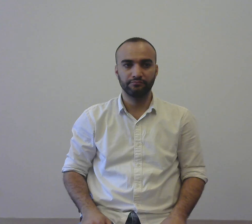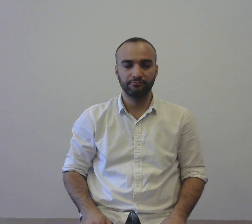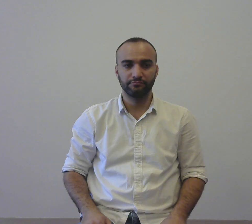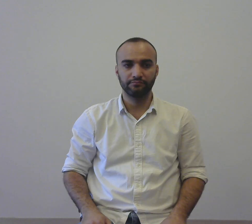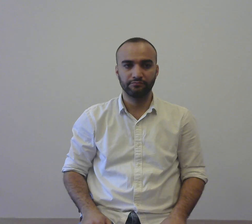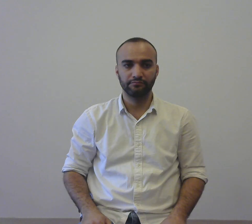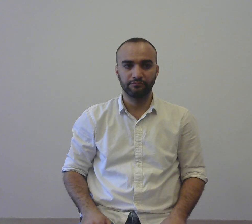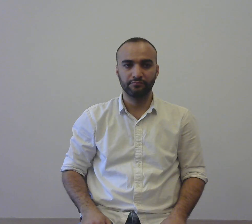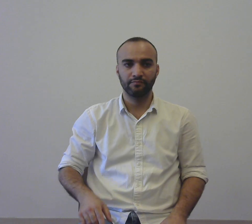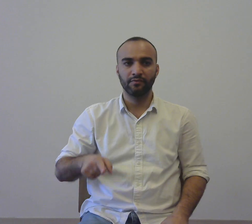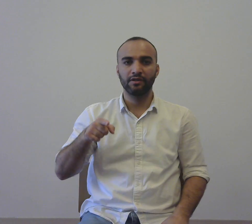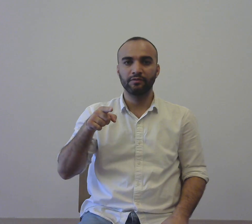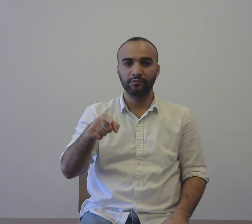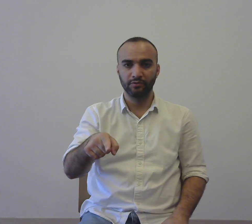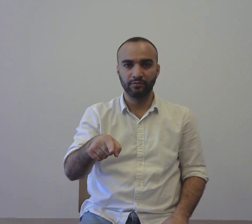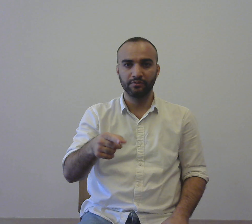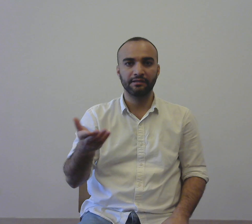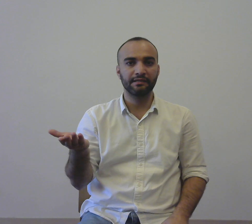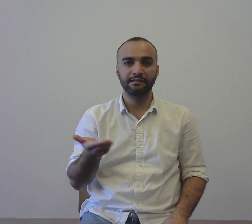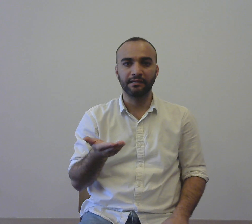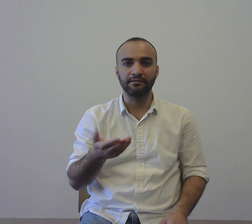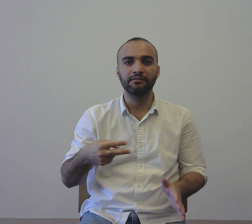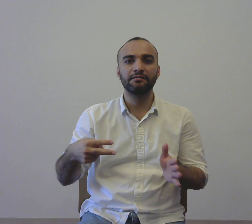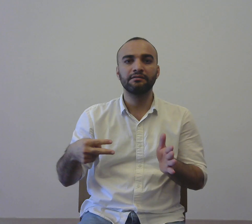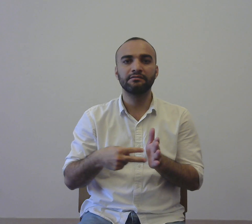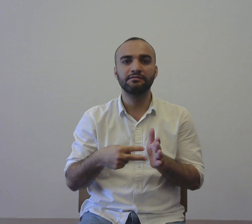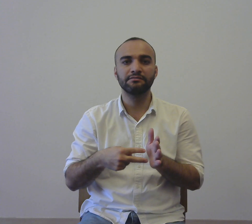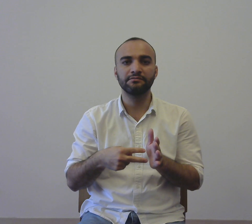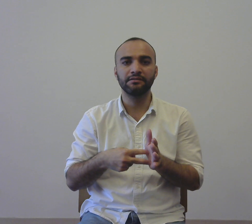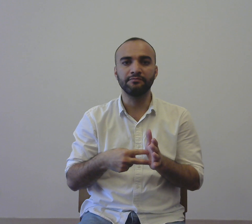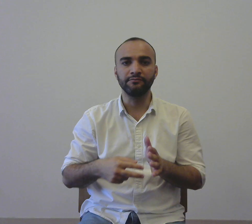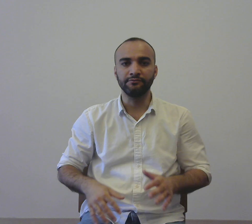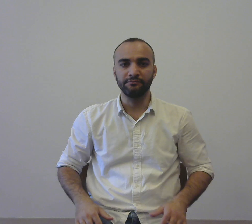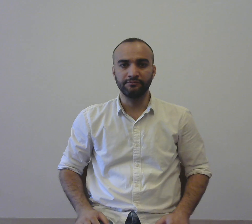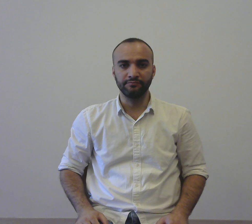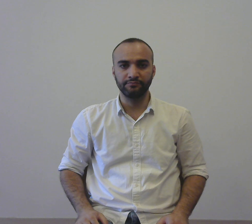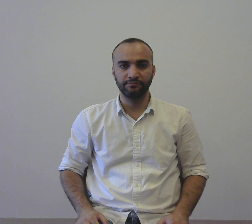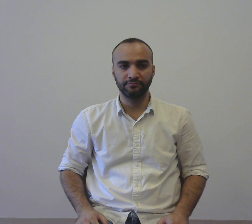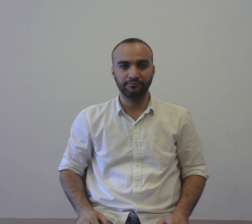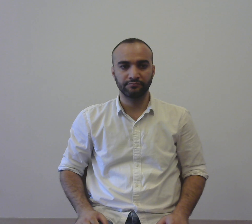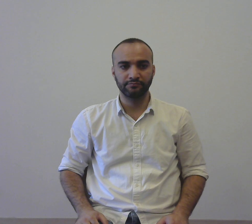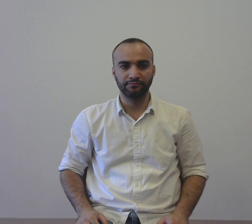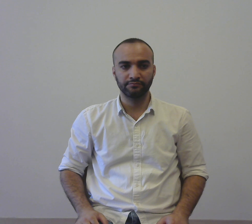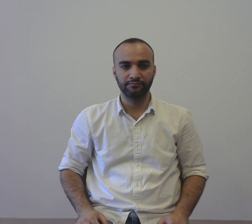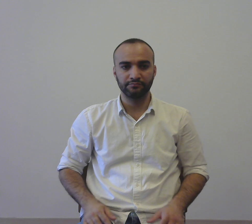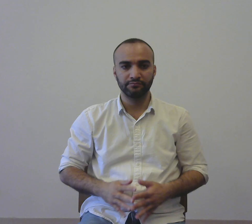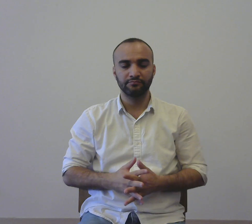Bu neçəyədir?